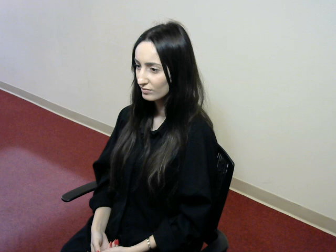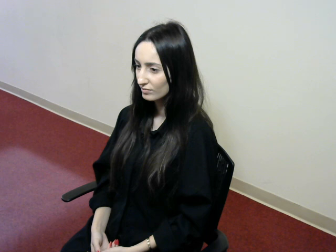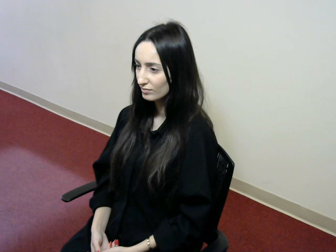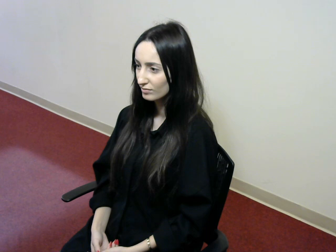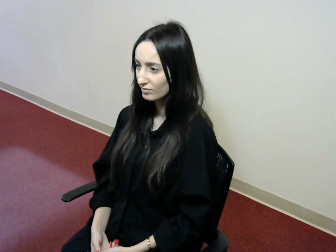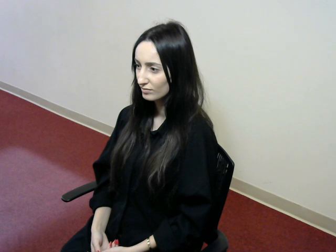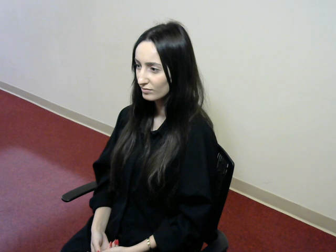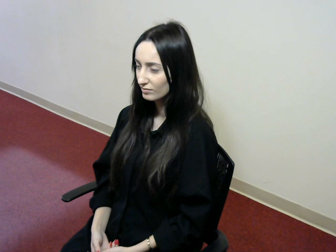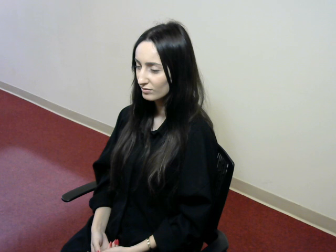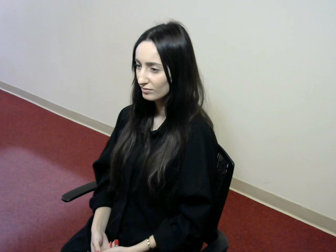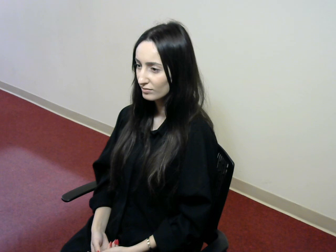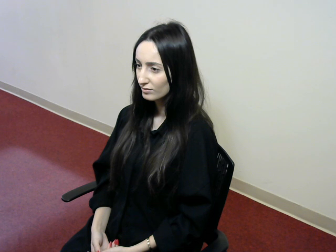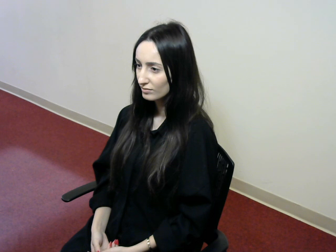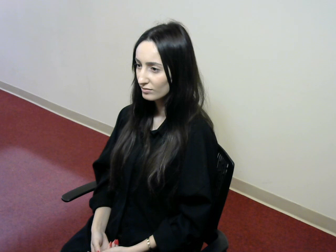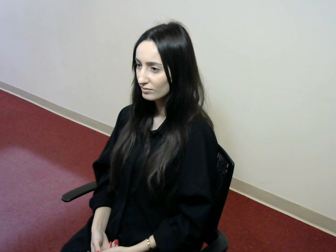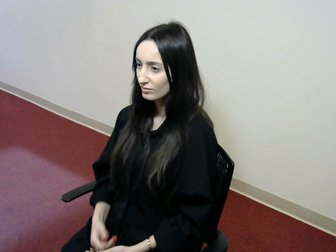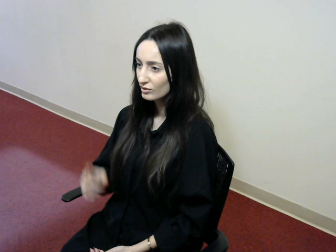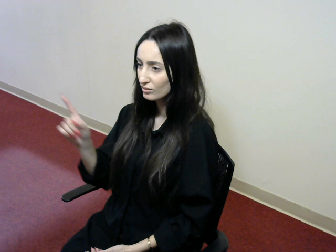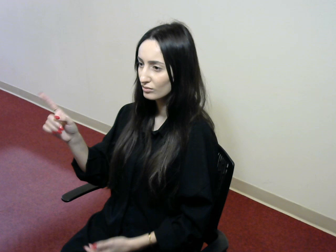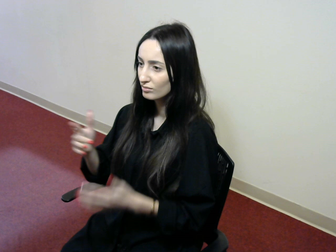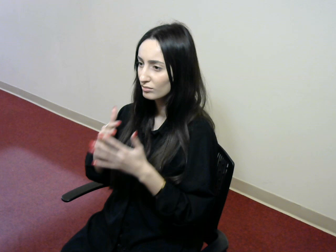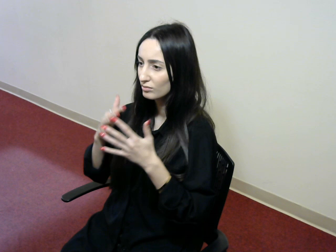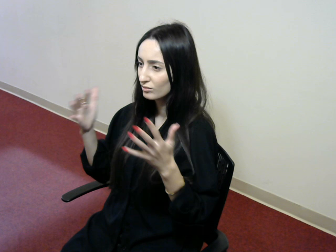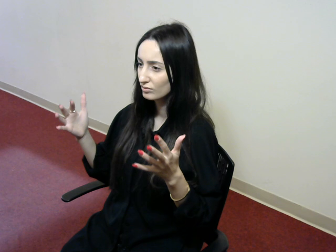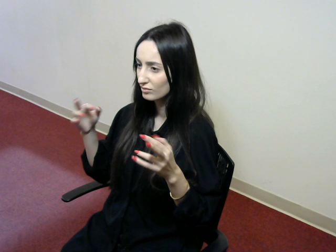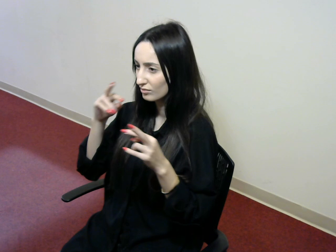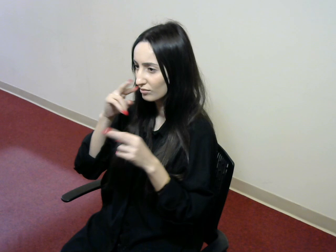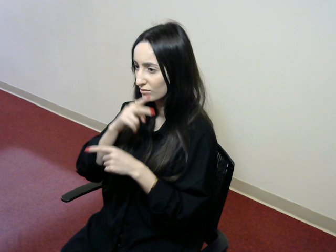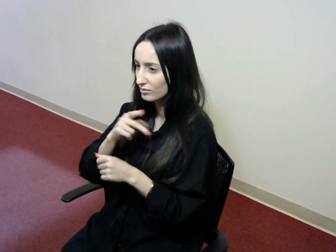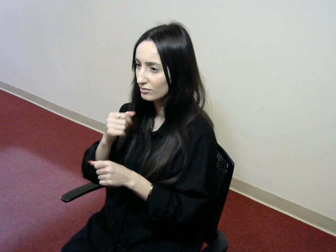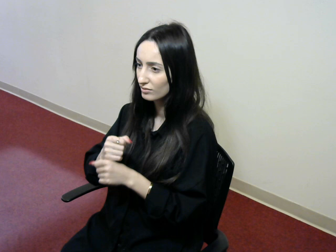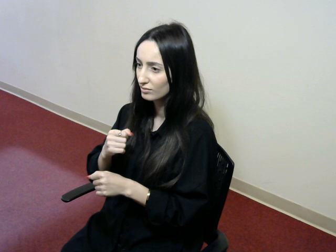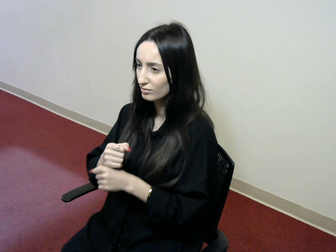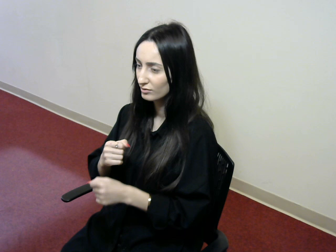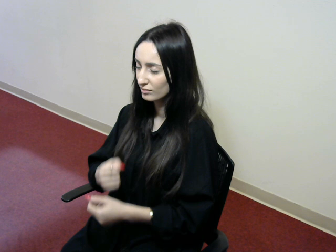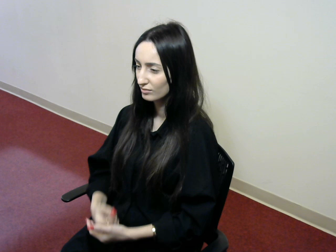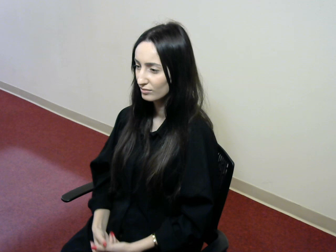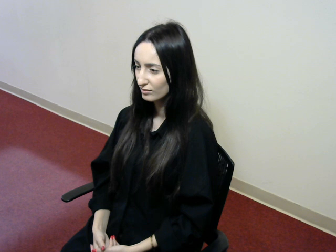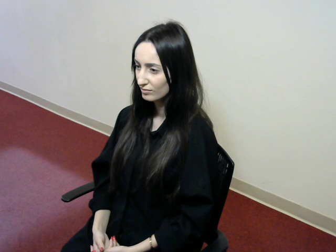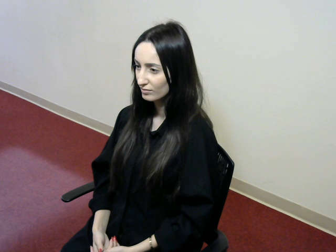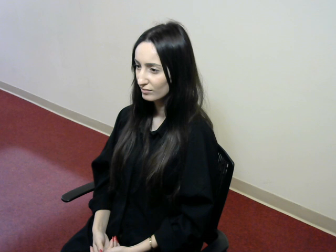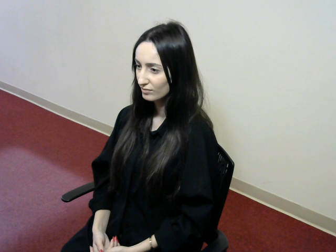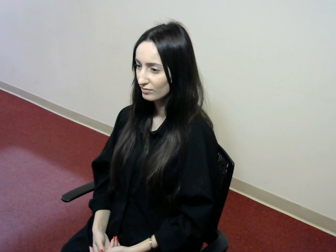O böyük səhv edib